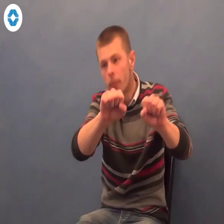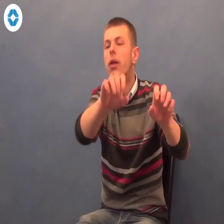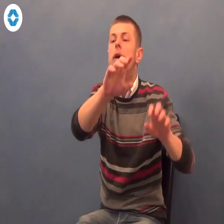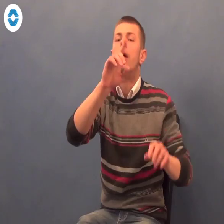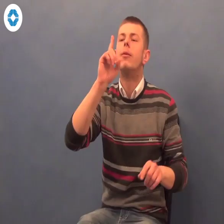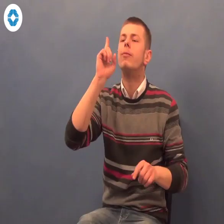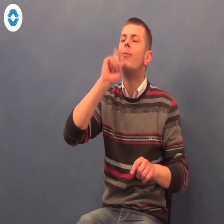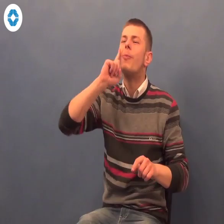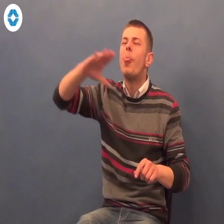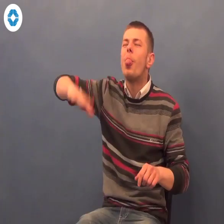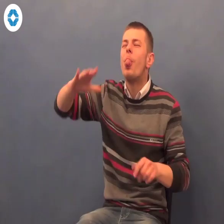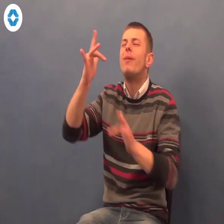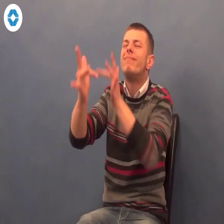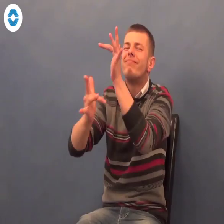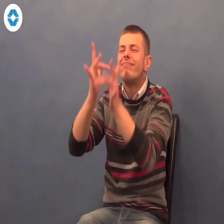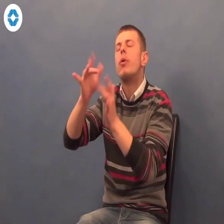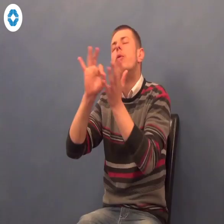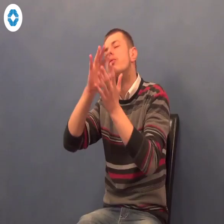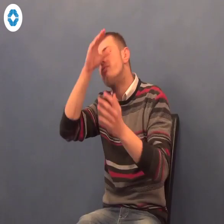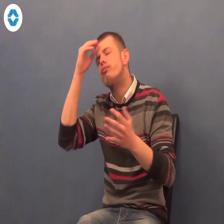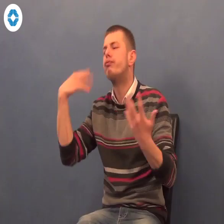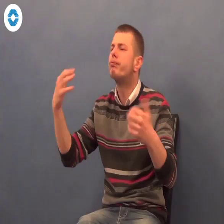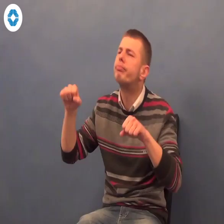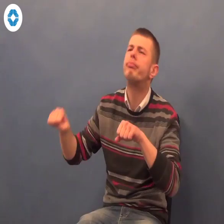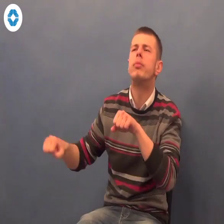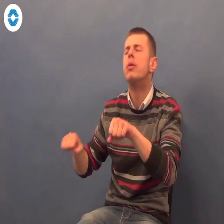Mały chłopak akurat beztrosko jedzie na rowerze.